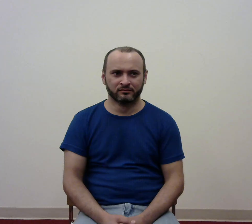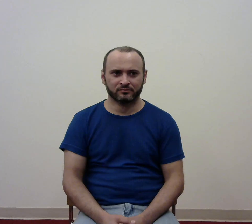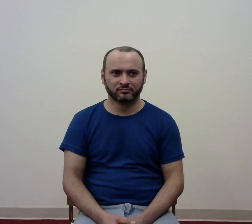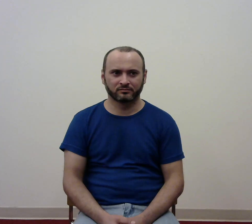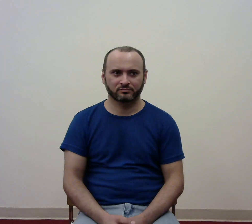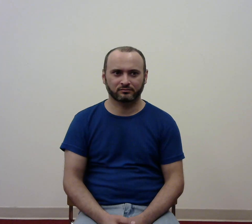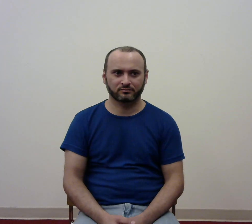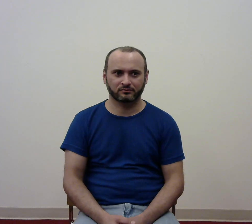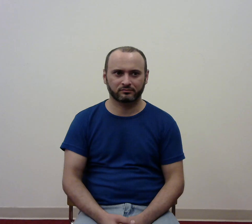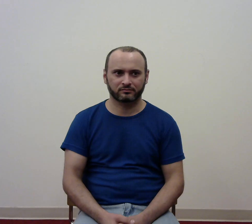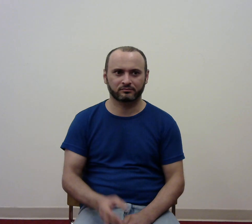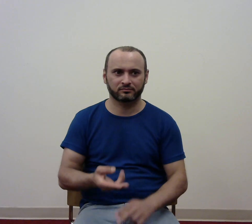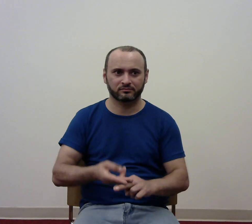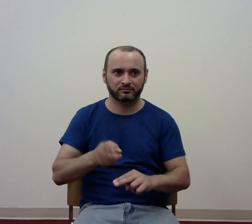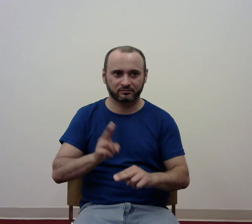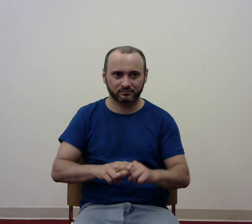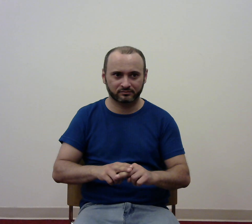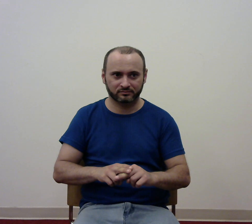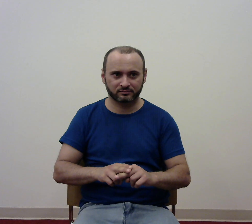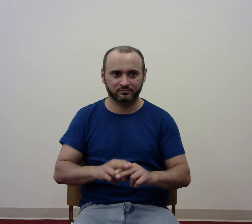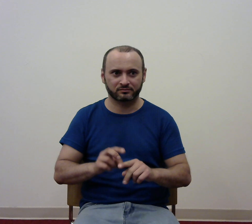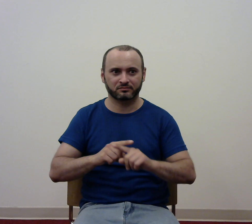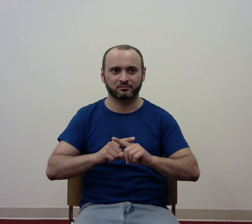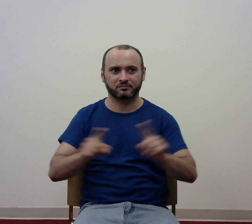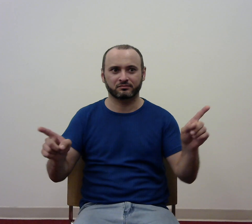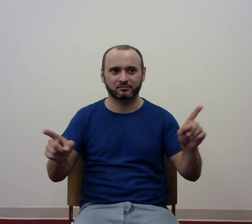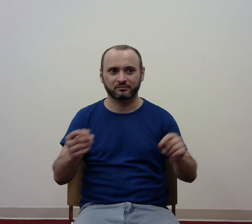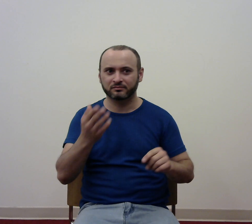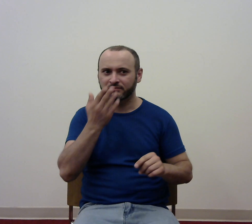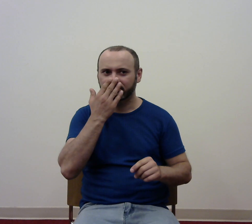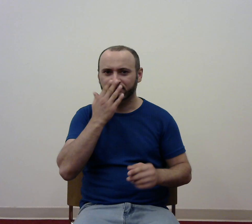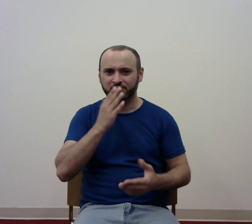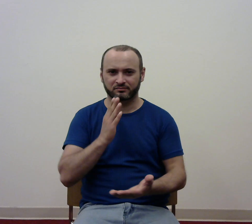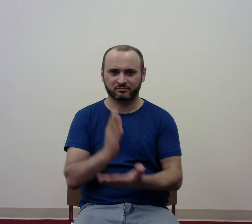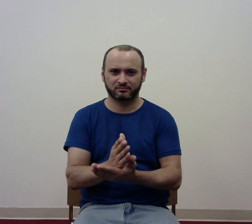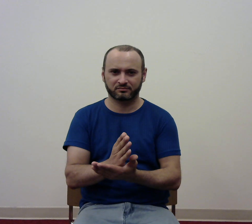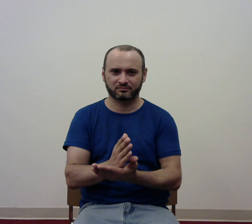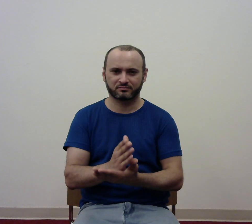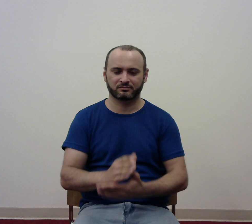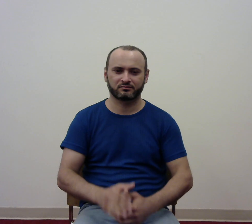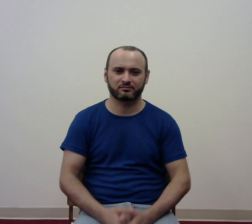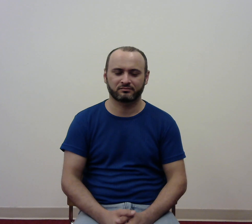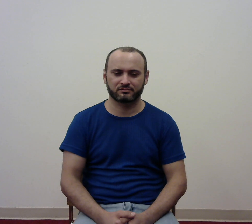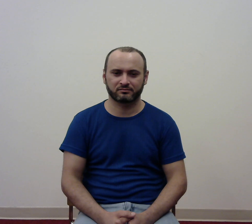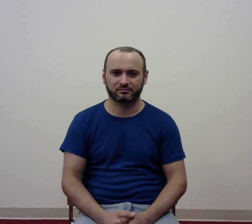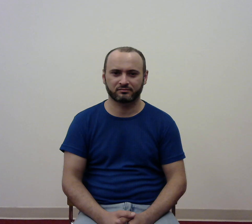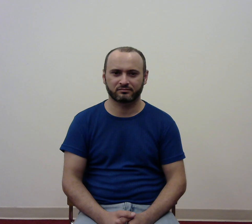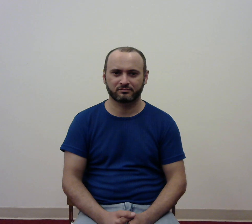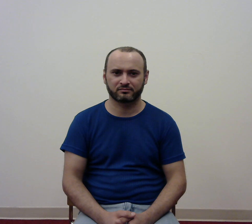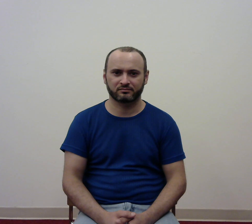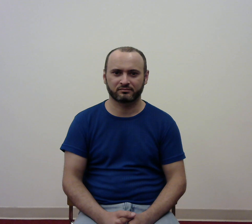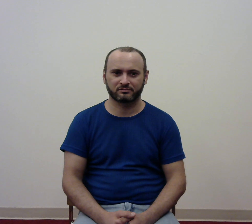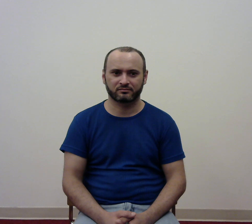Burda qəribə qoxu var